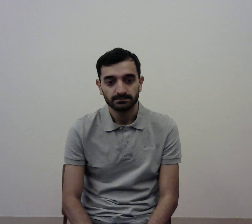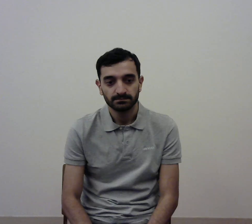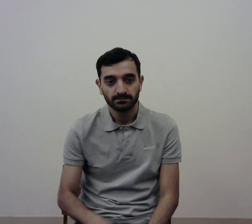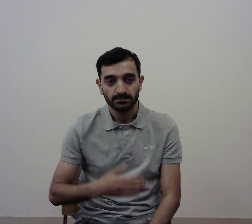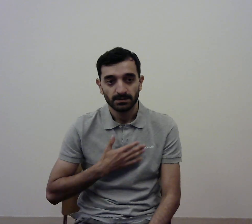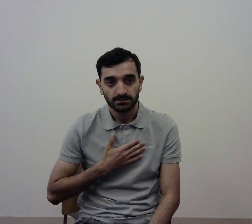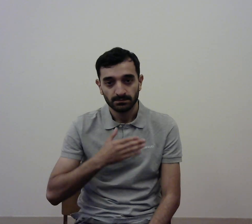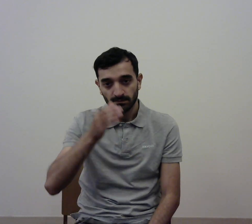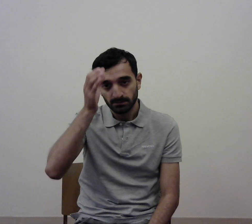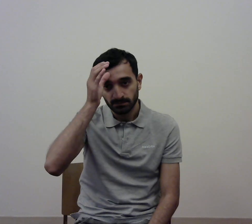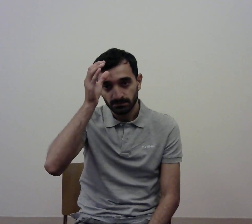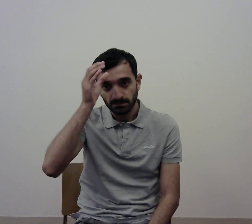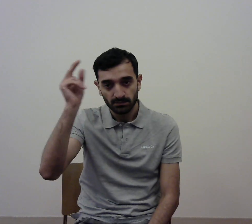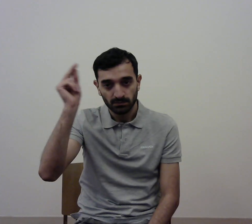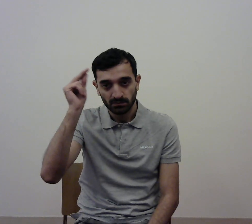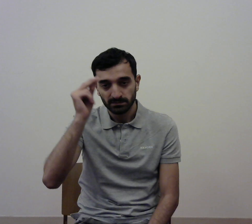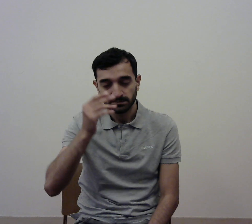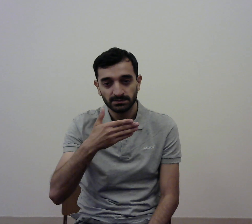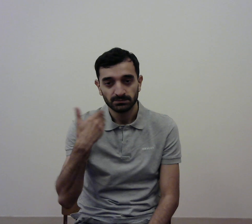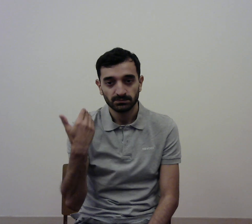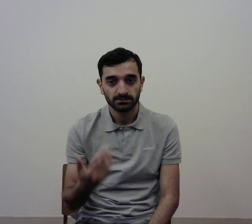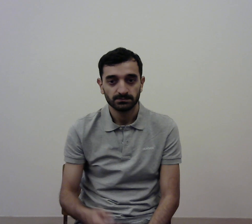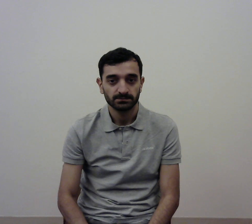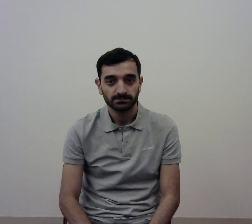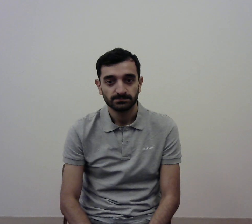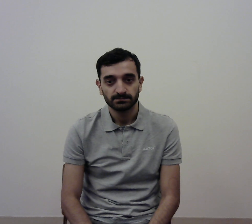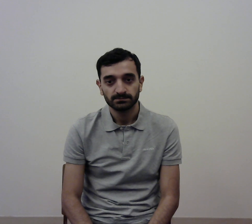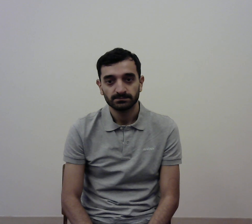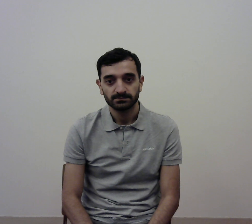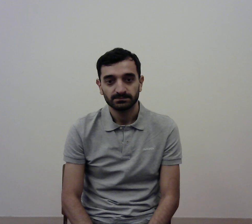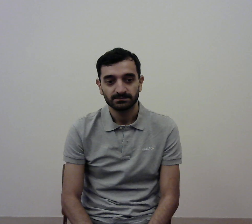Mənim ali təhsilim yoxdur